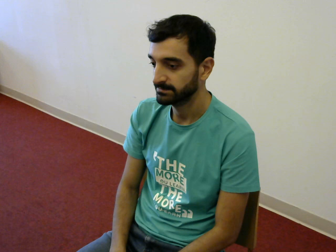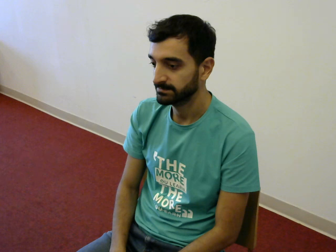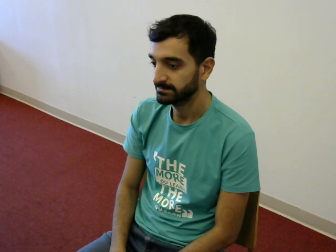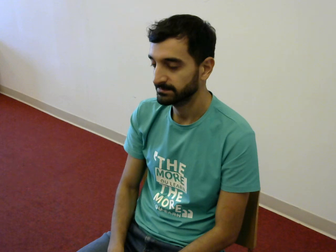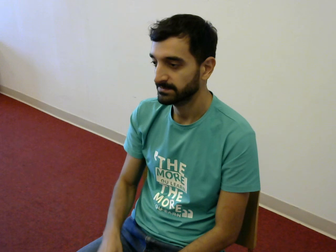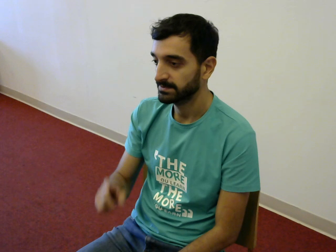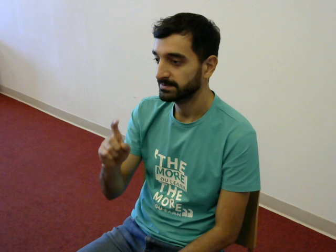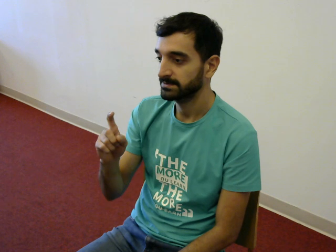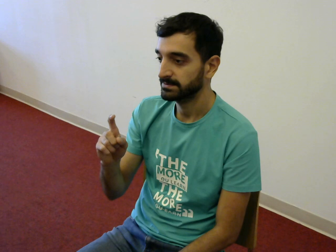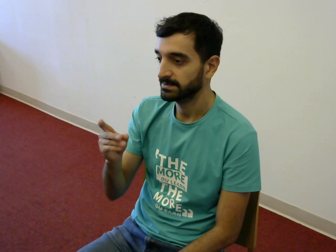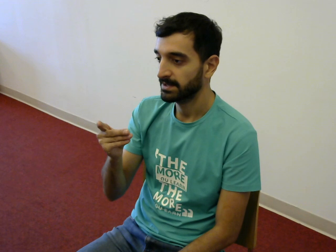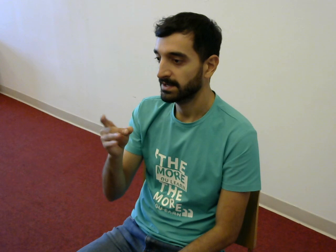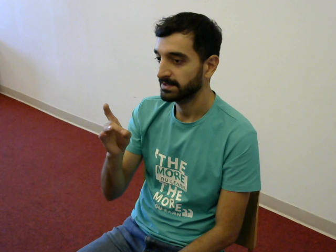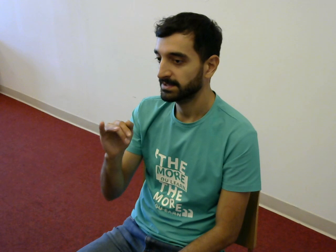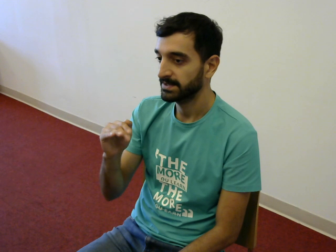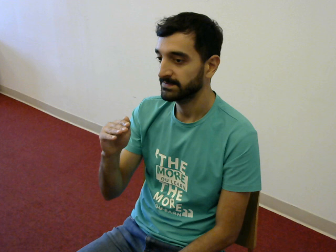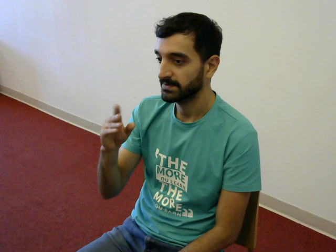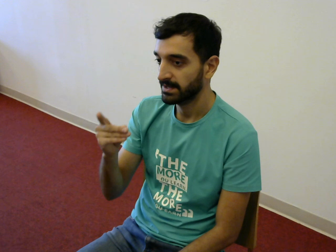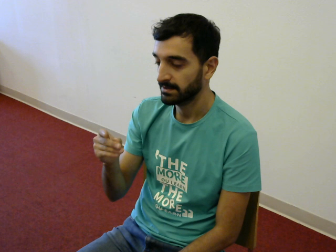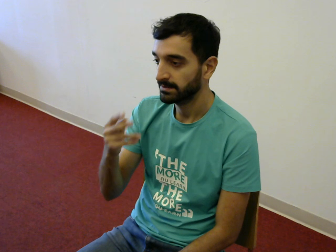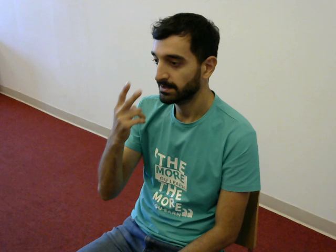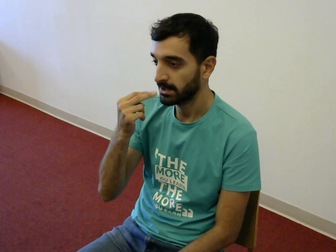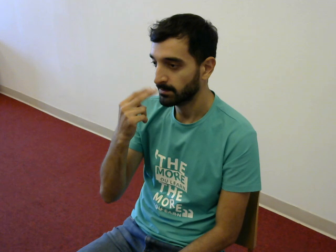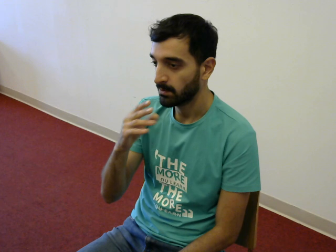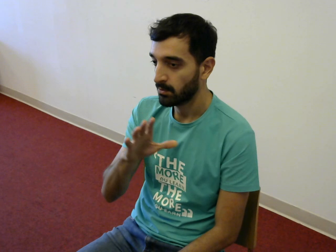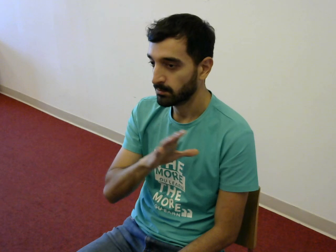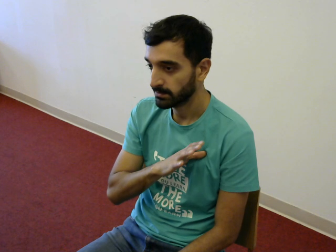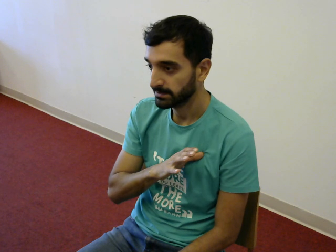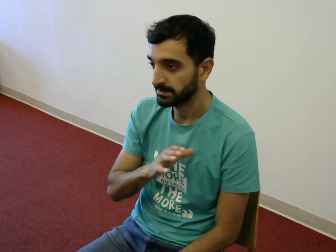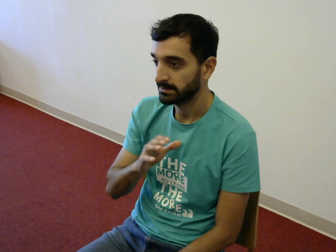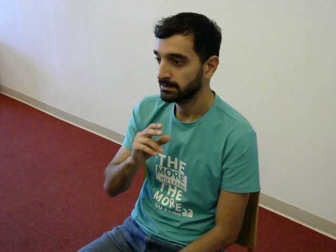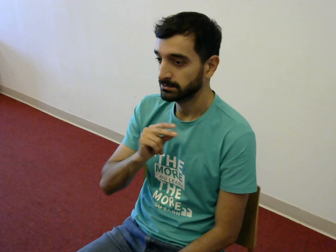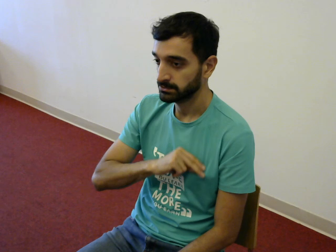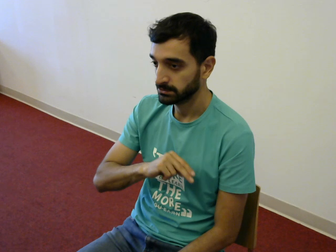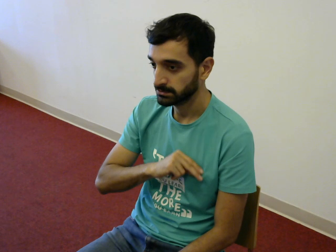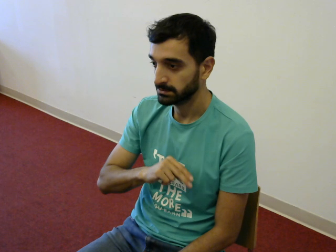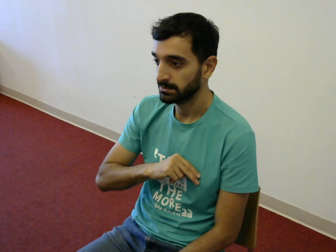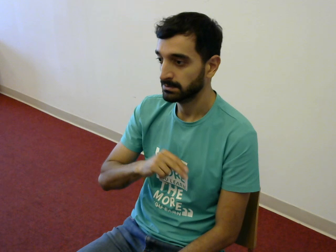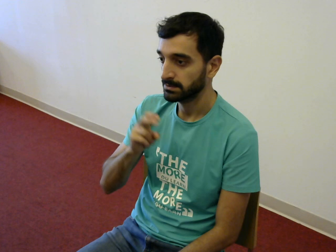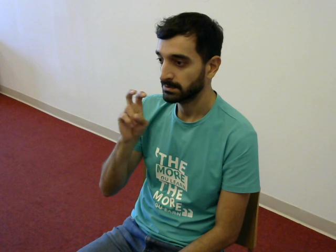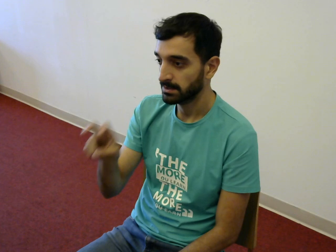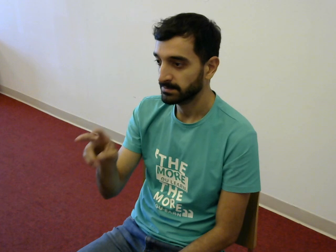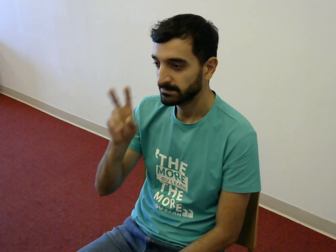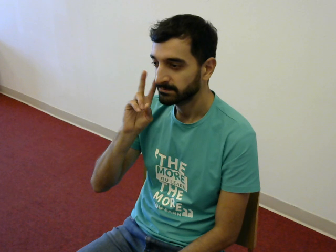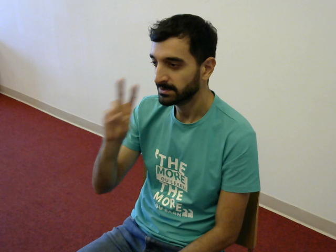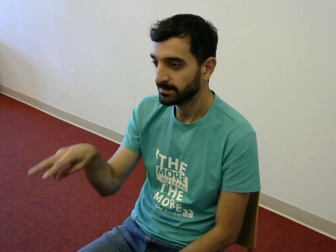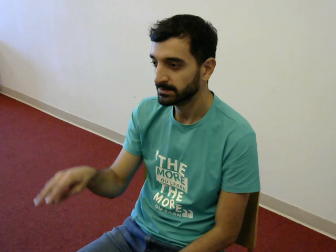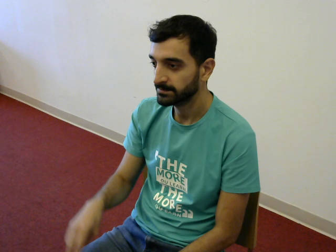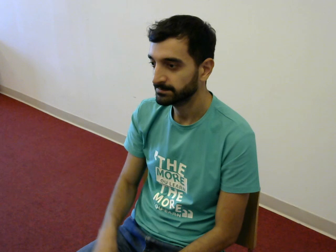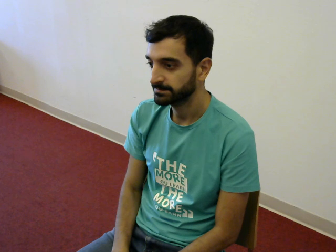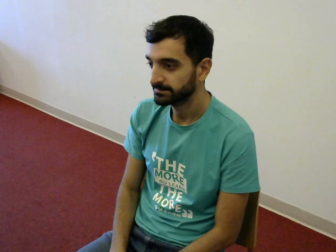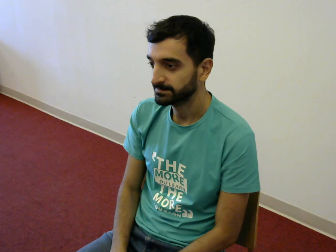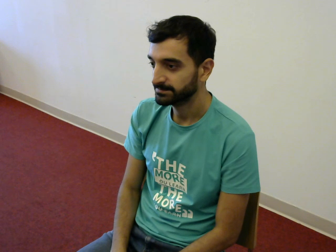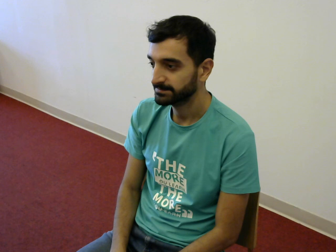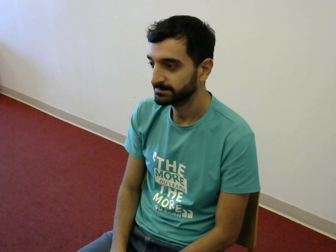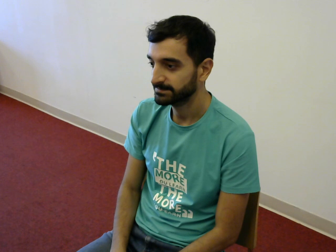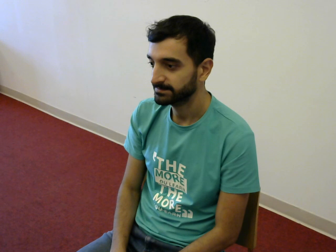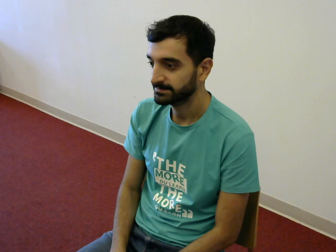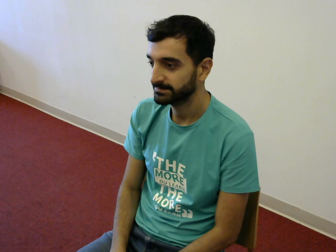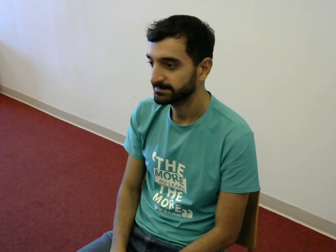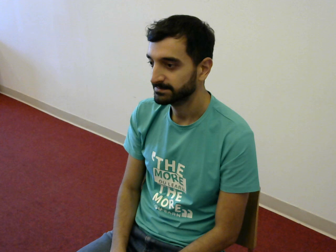Zərifə qrip olub, işə gələ bilmir